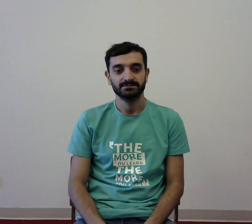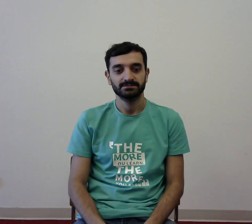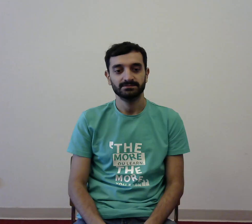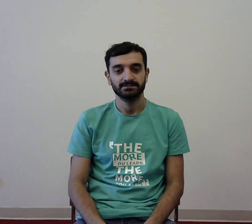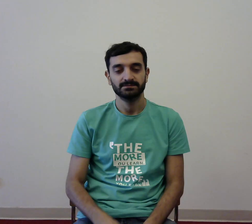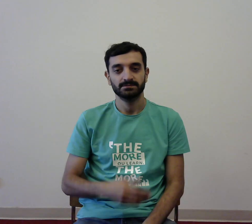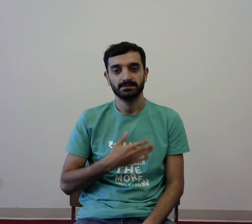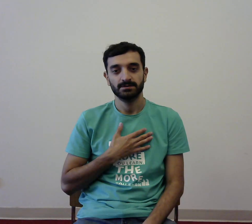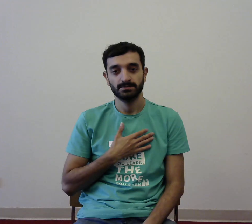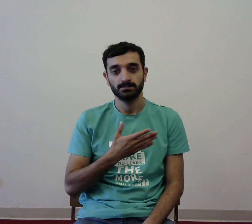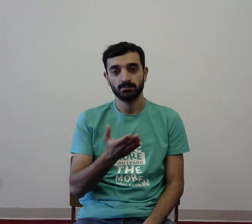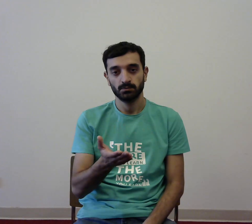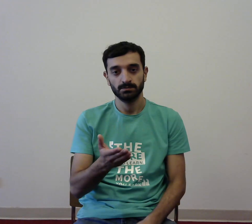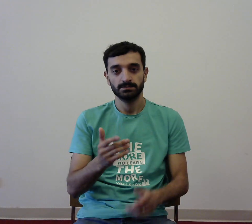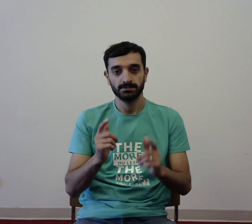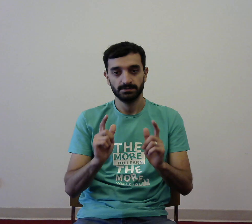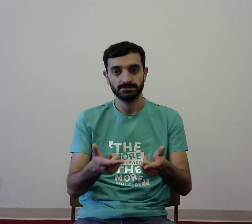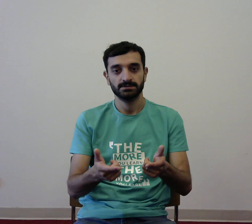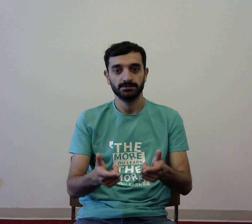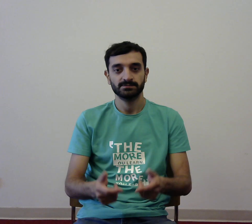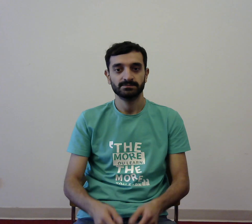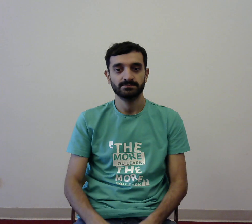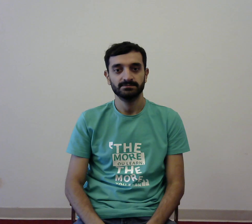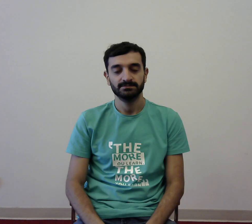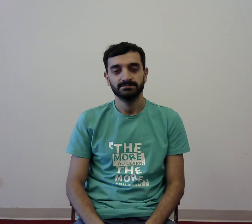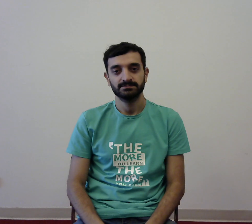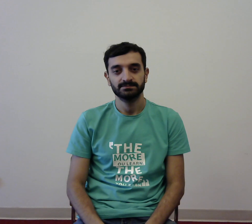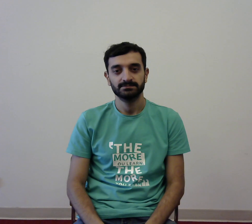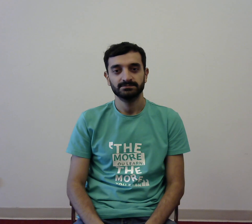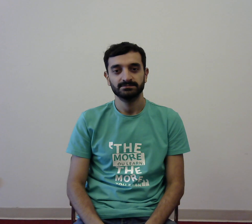Mən bununla razıyam